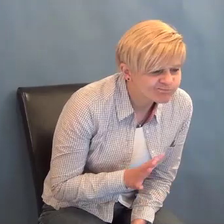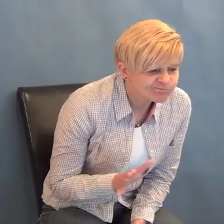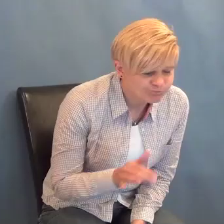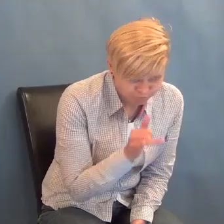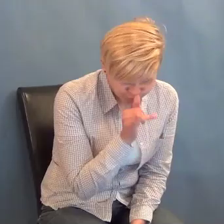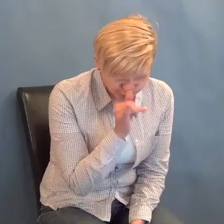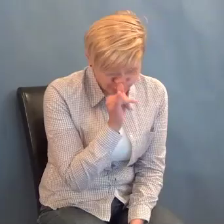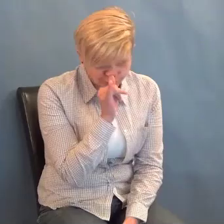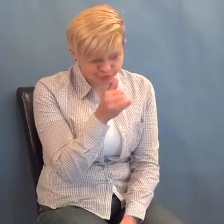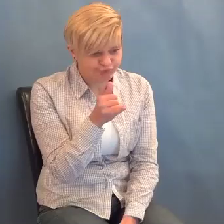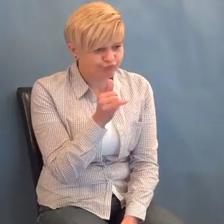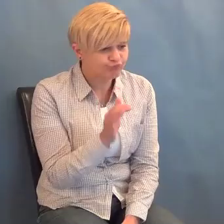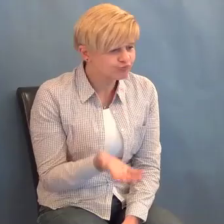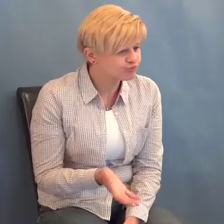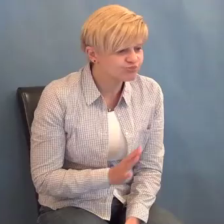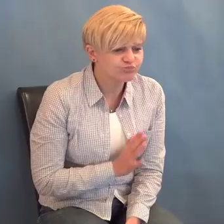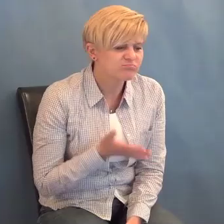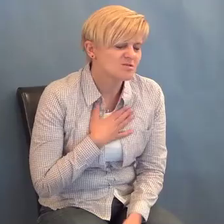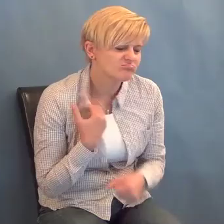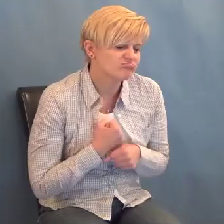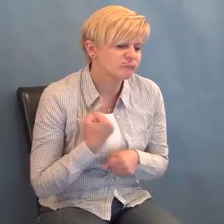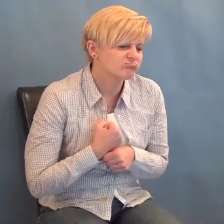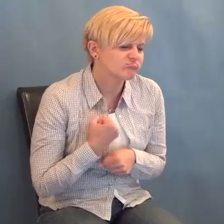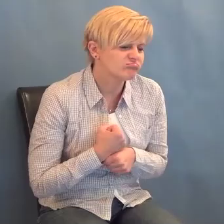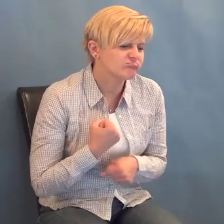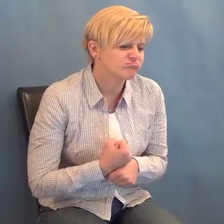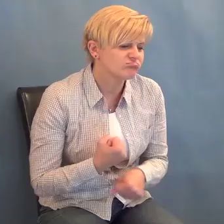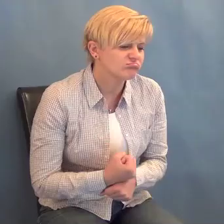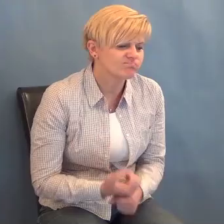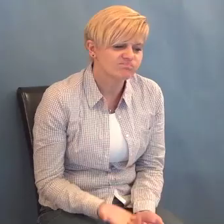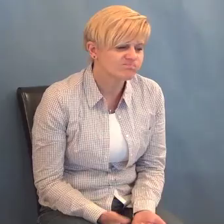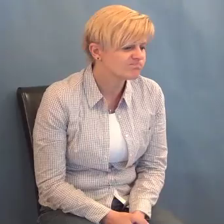Nie, nie da rady, nie, mam pracę.